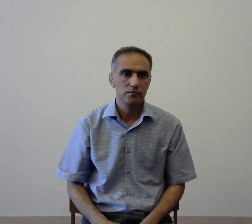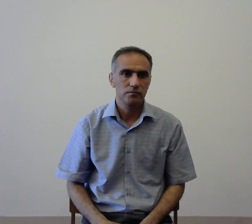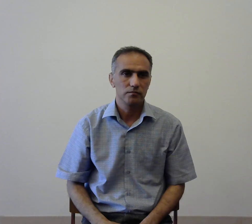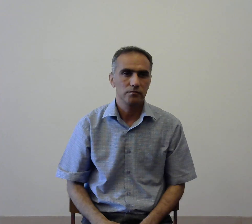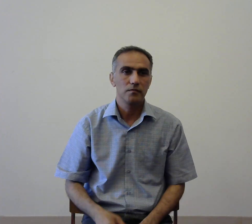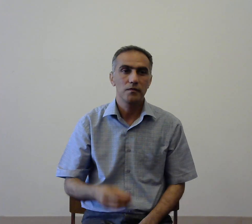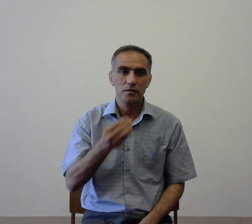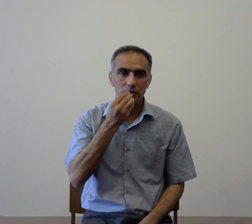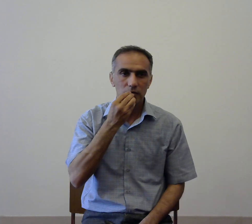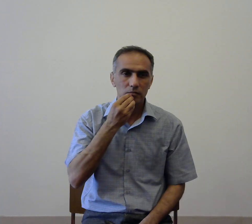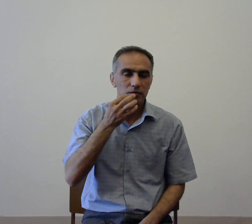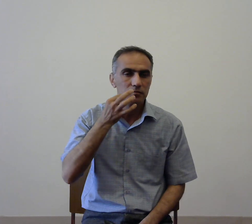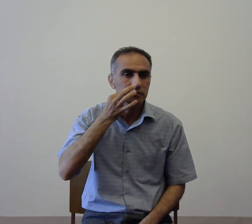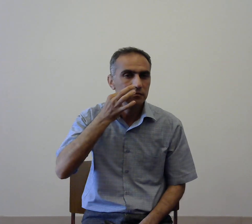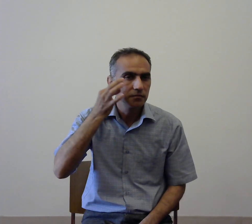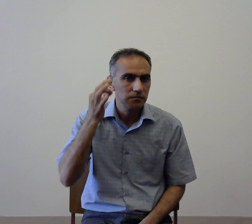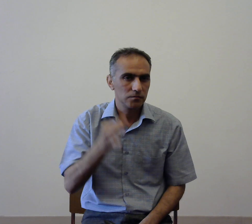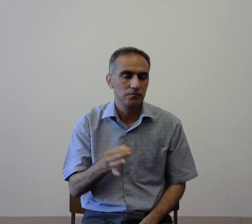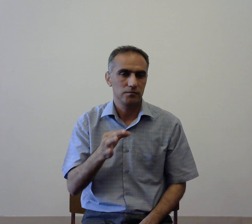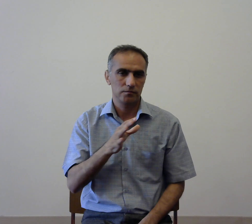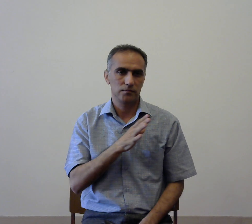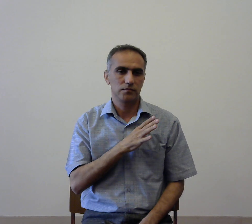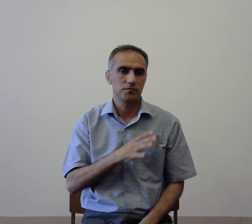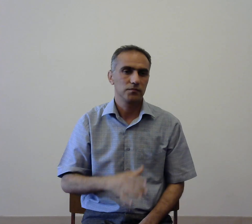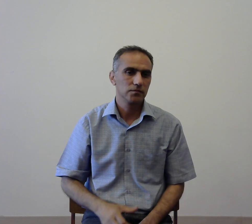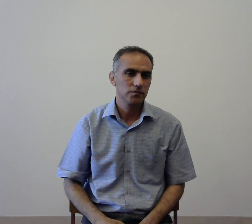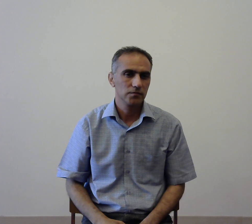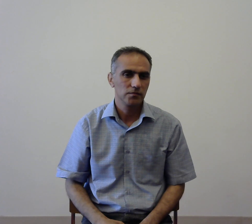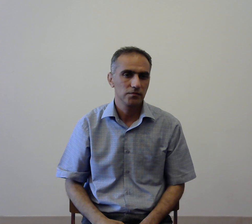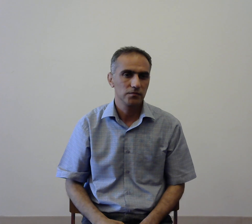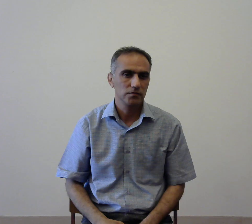Yemək dadlı idi